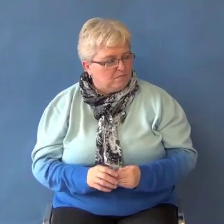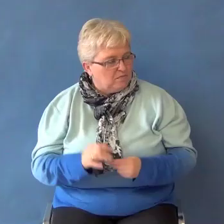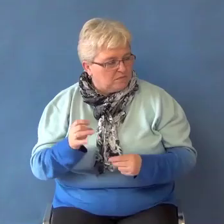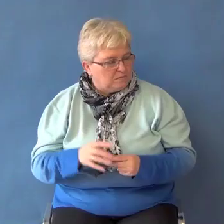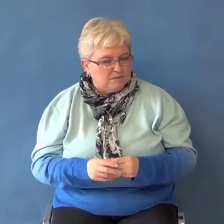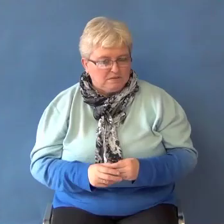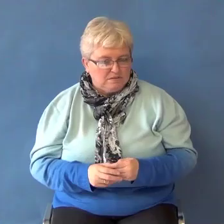Tak.